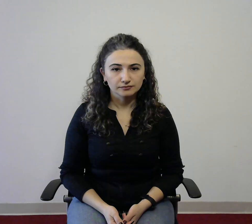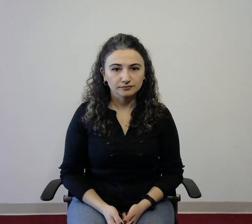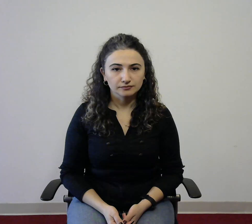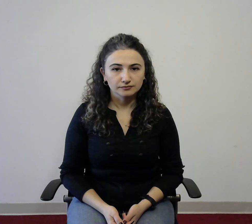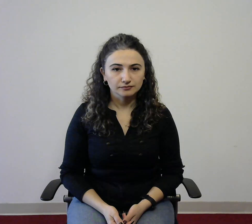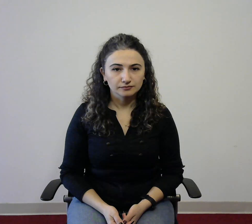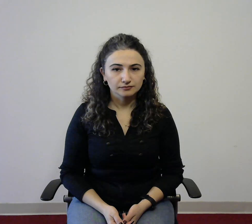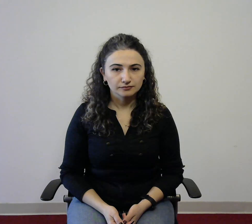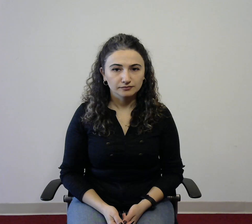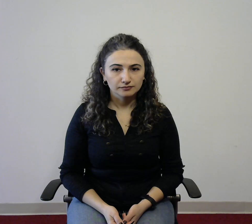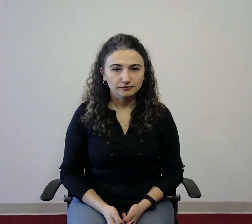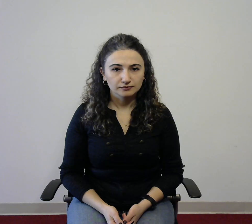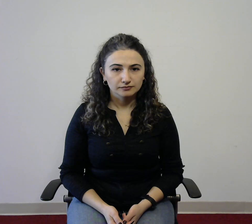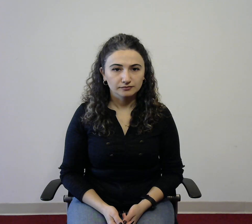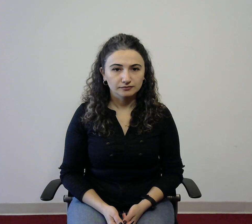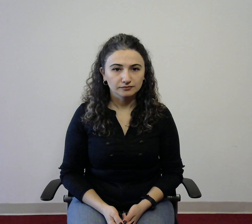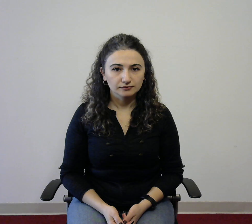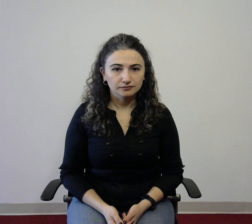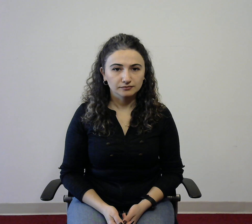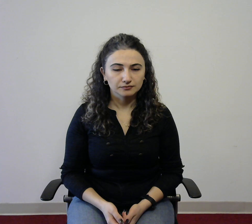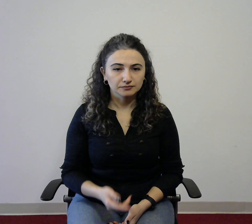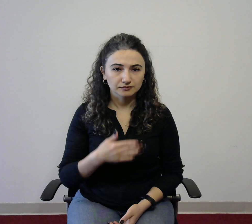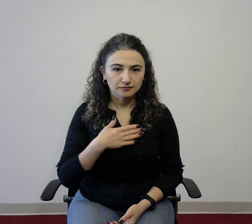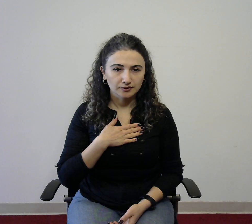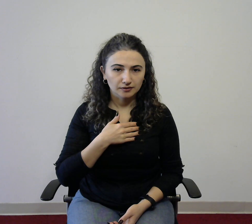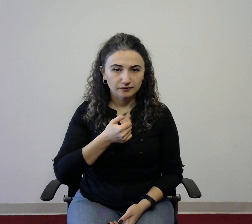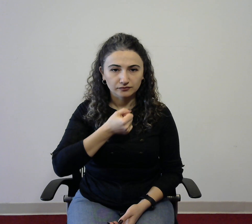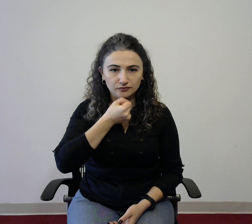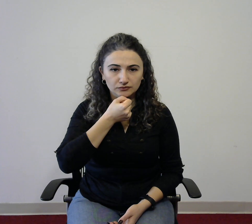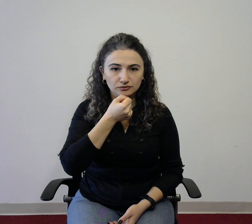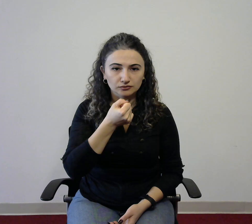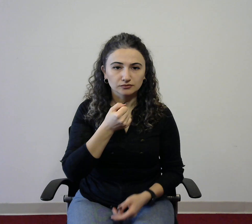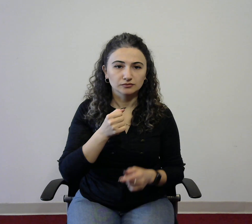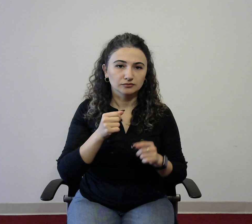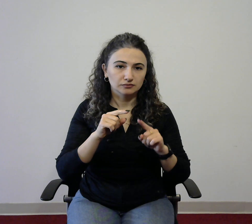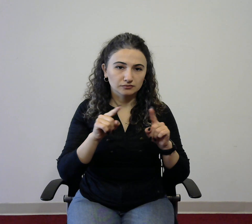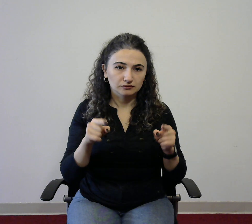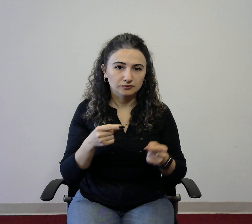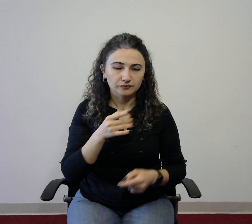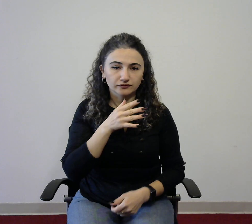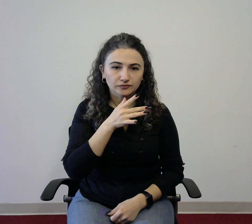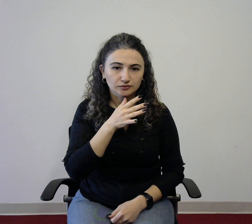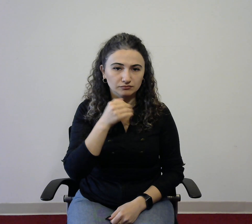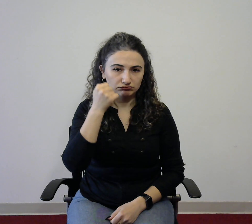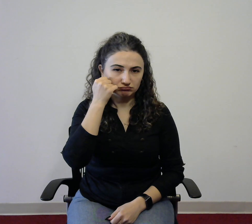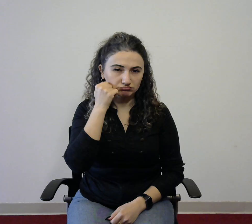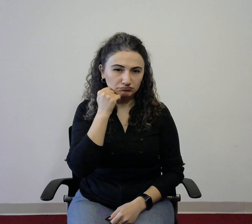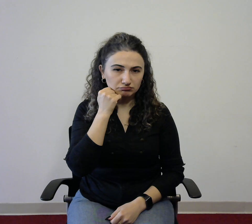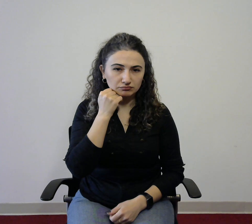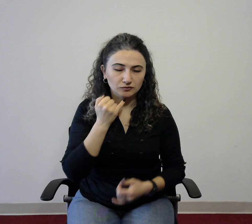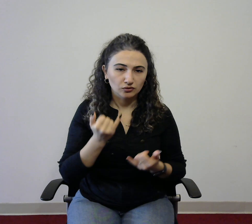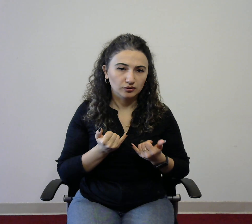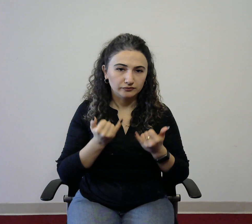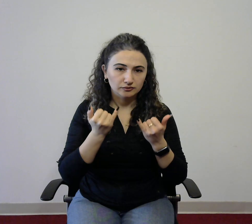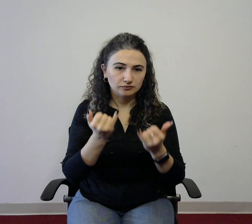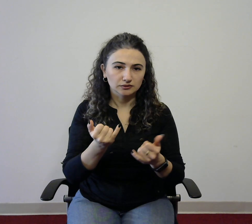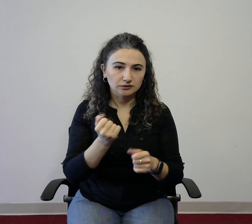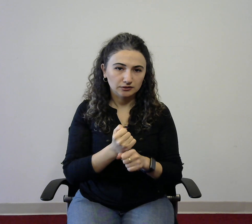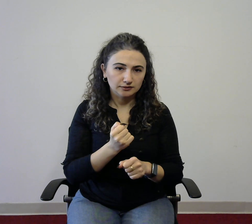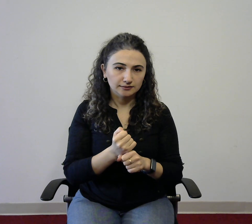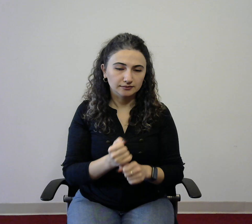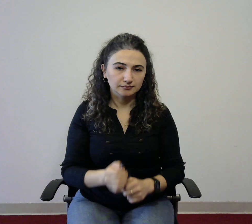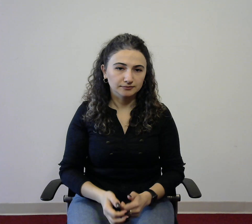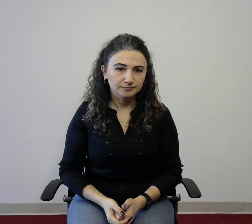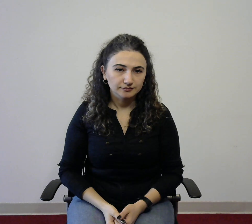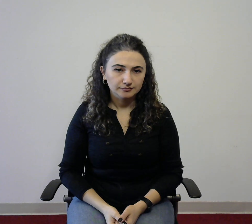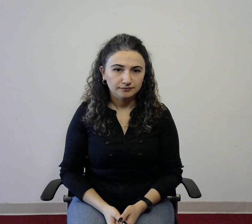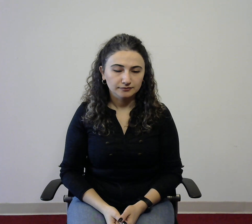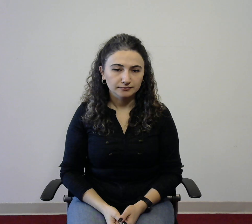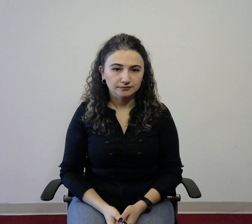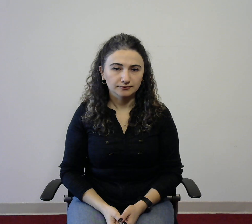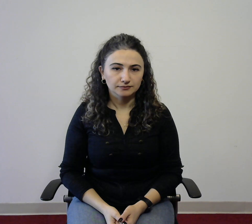Mən böyüklərə (yaşlılara) hörmət edirəm